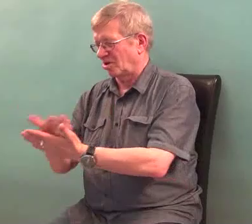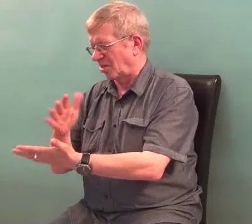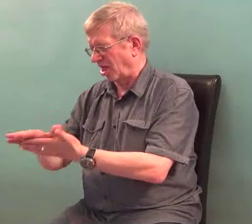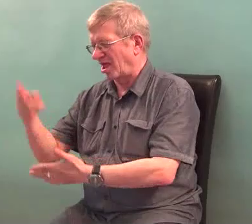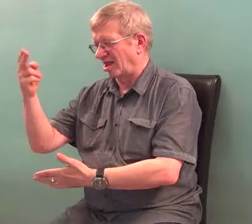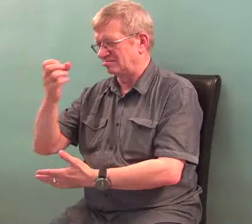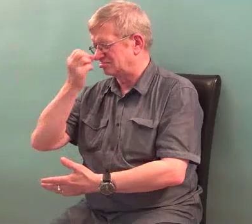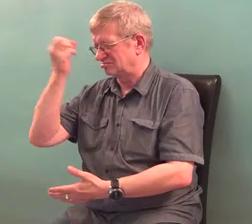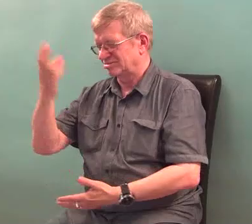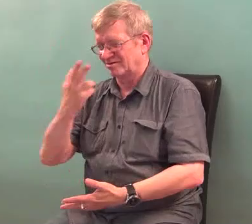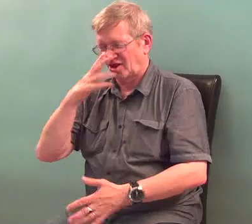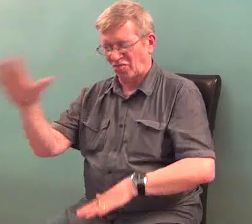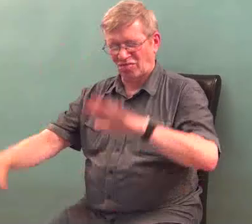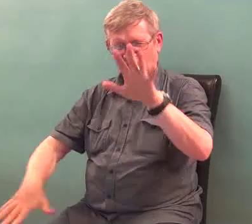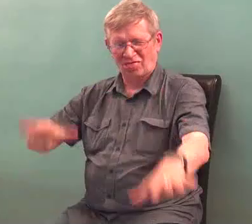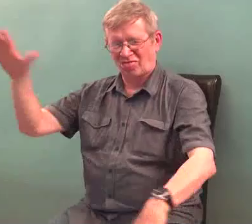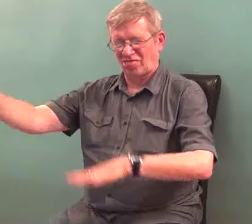A w niedzielę brzydko wygląda, jest bałagan.